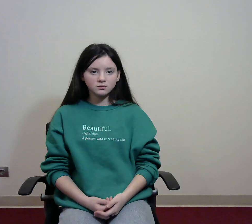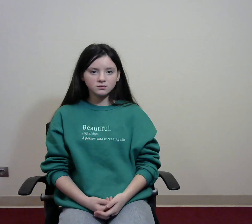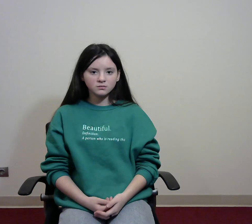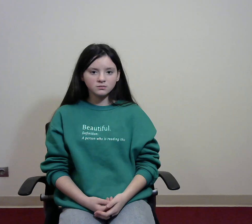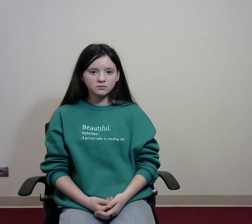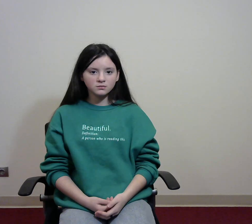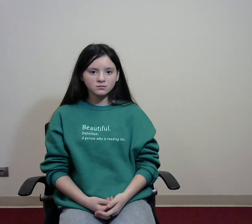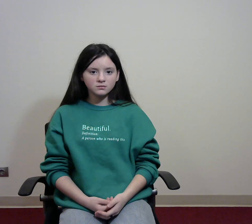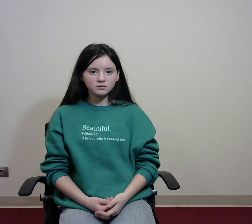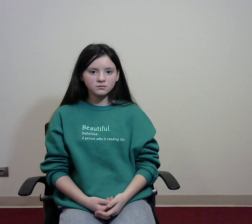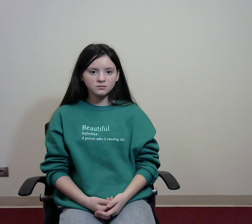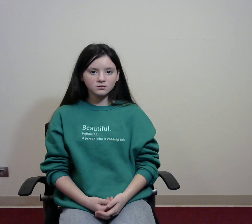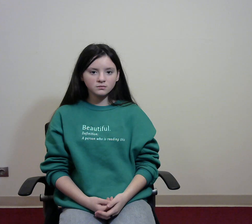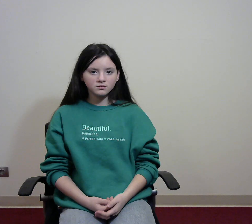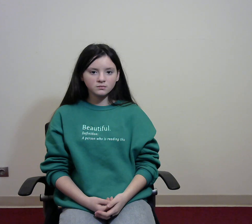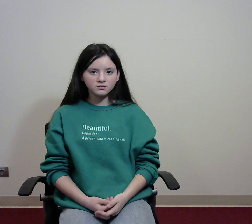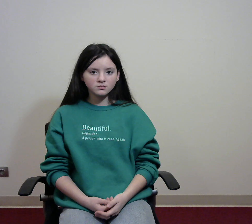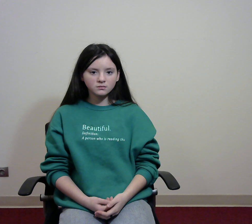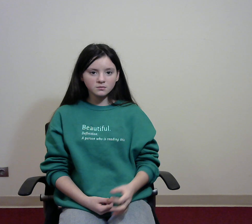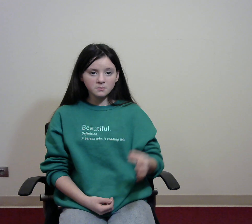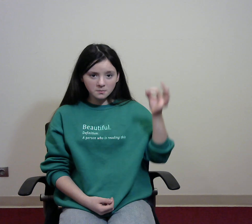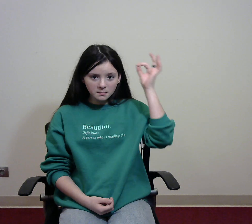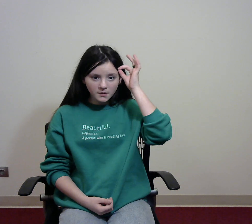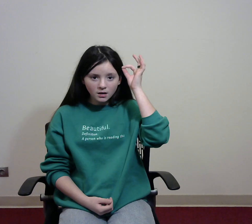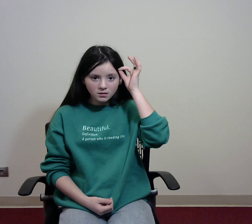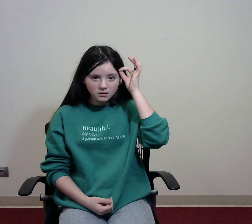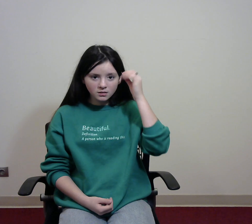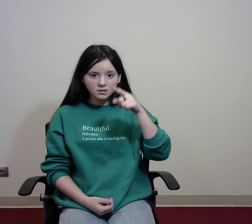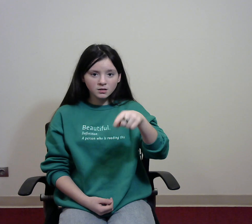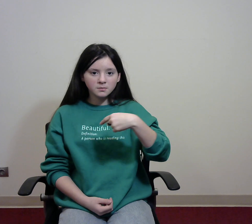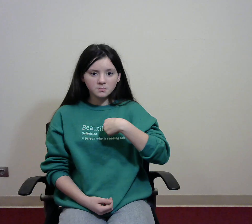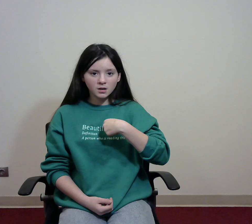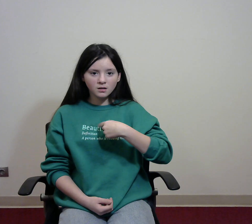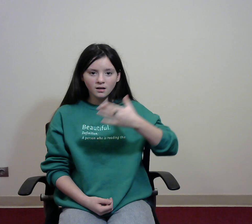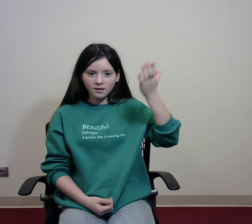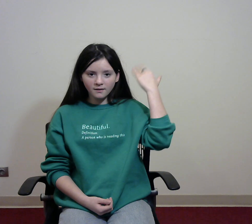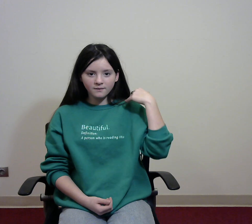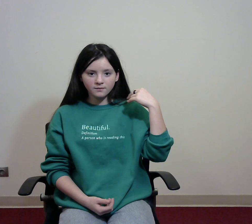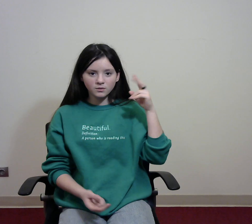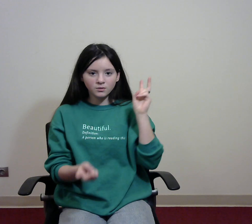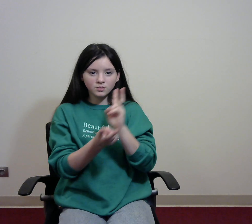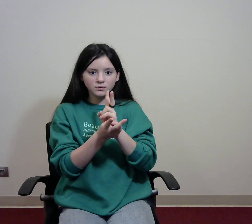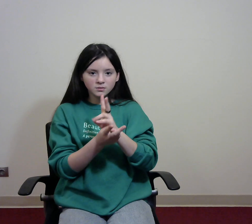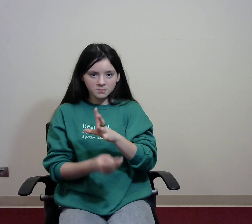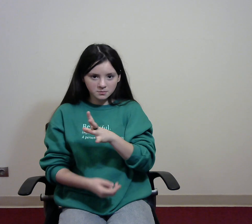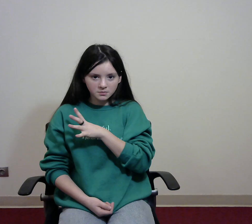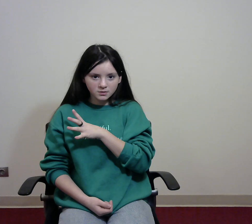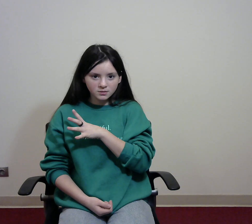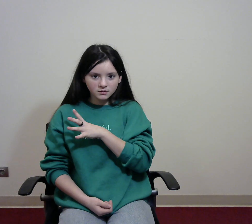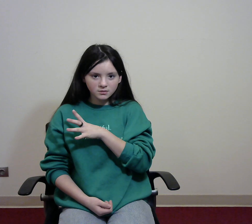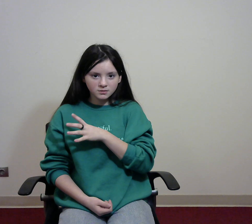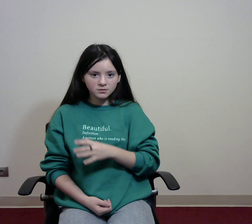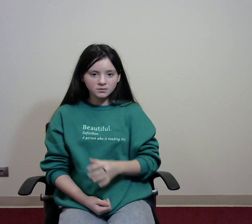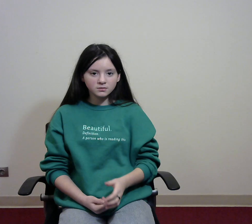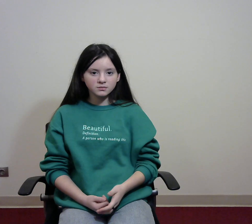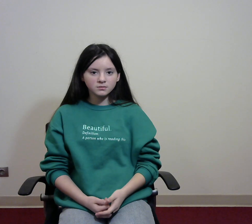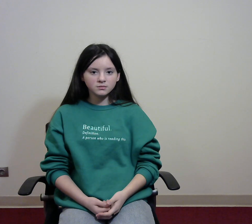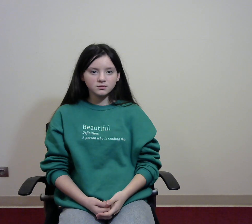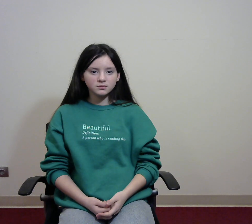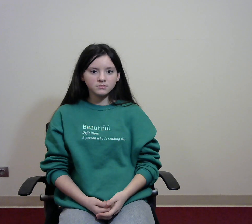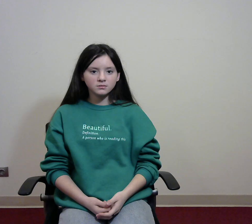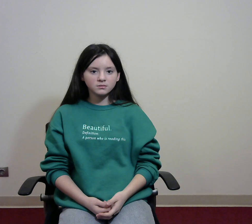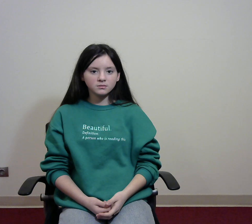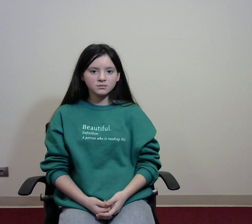Xatırladım, səni mən əvvəl də görmüşəm